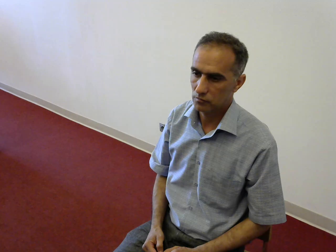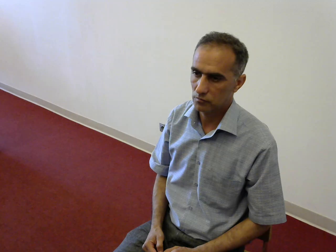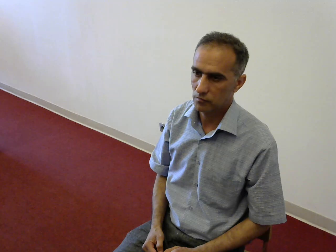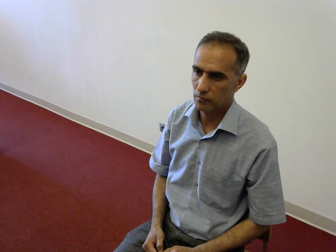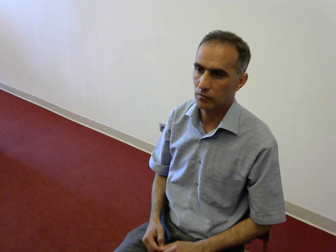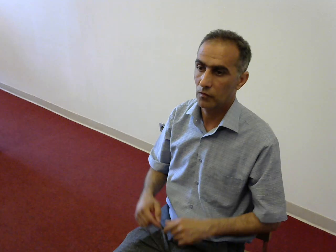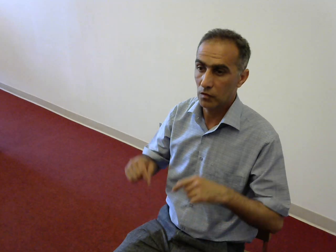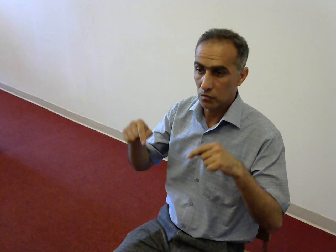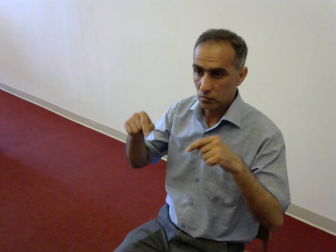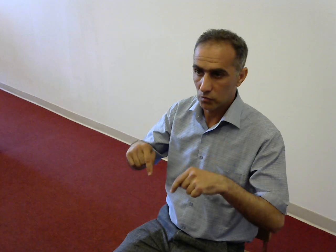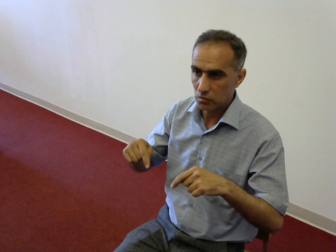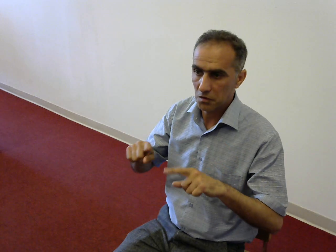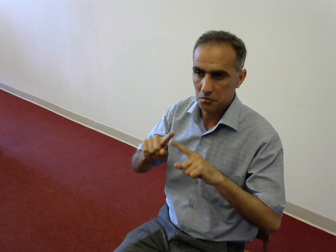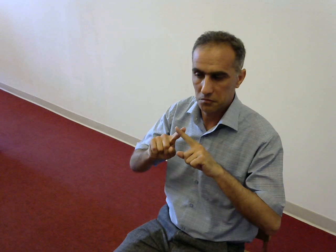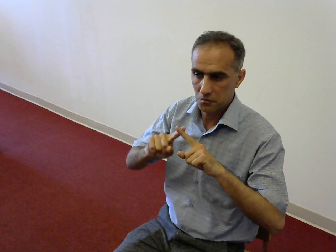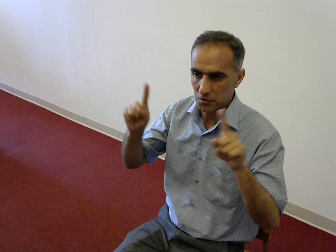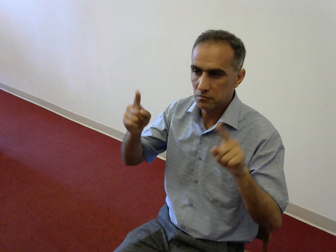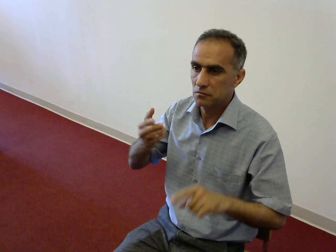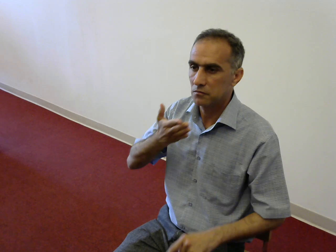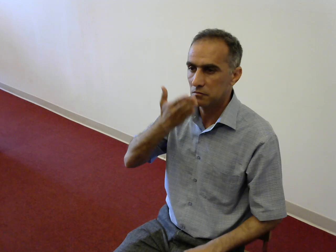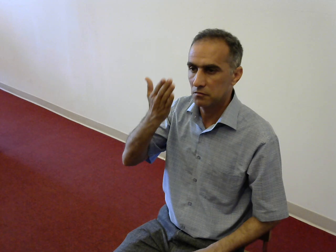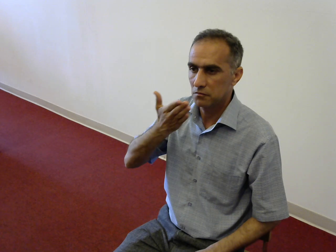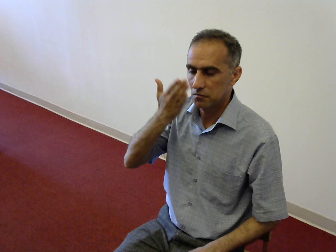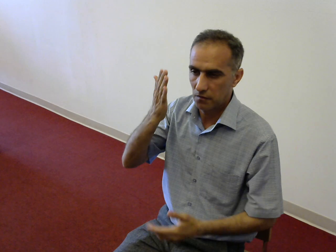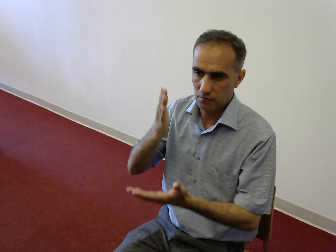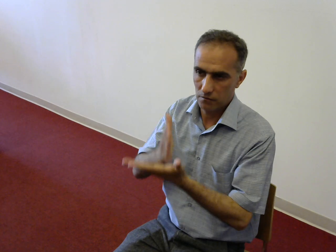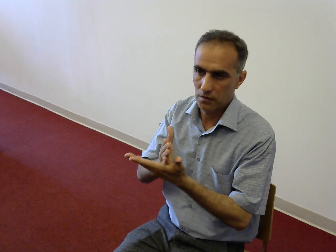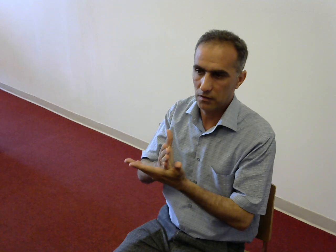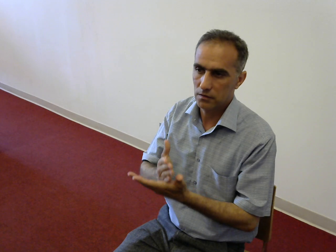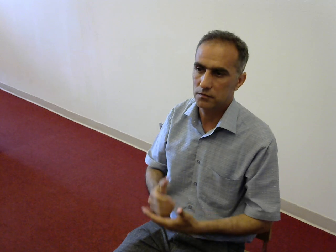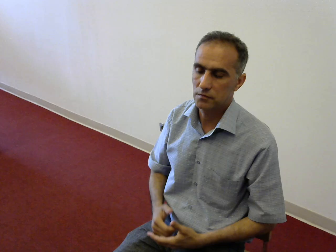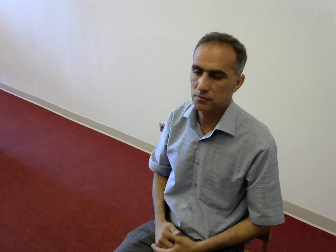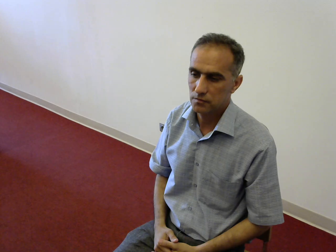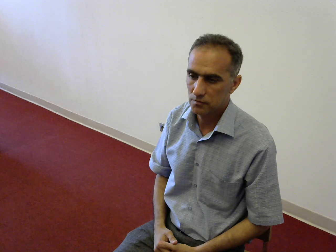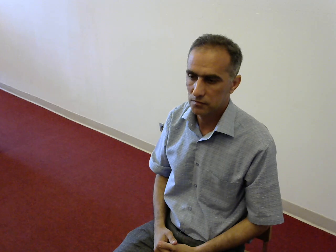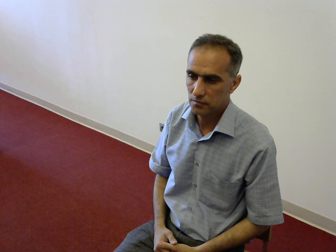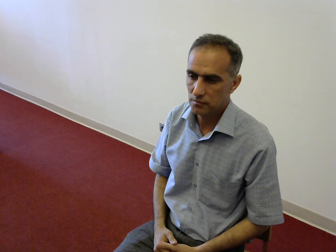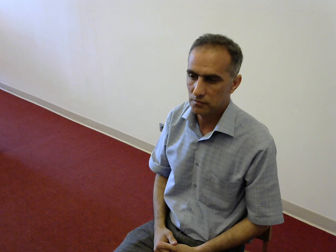Burda qəribə qoxu var